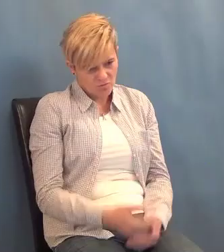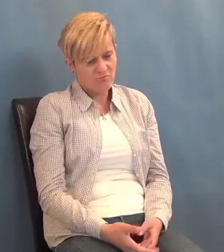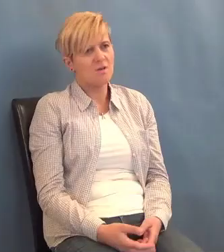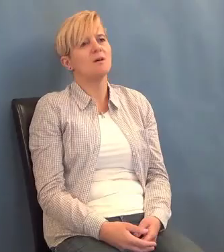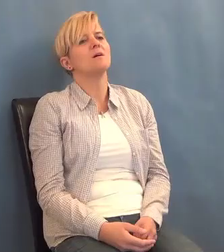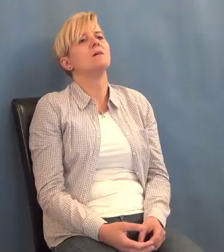Budowa.